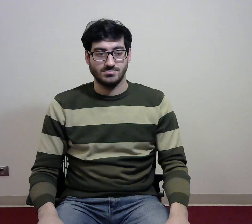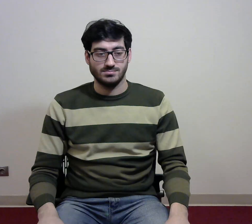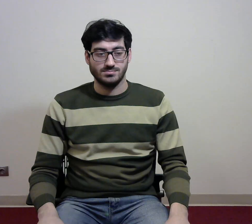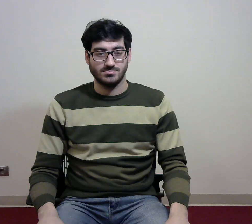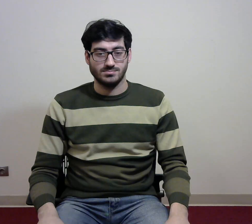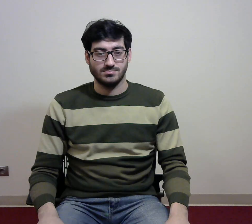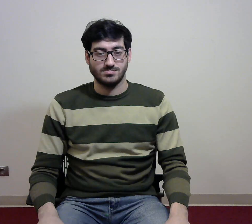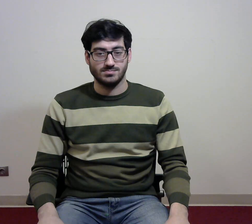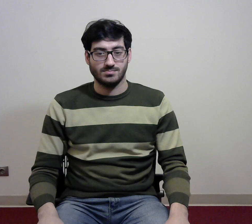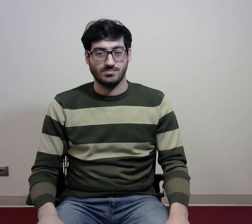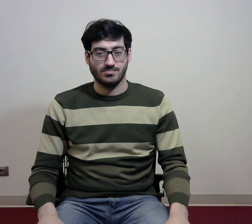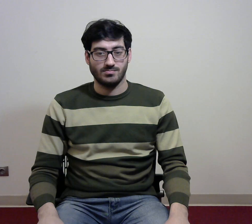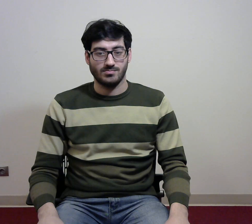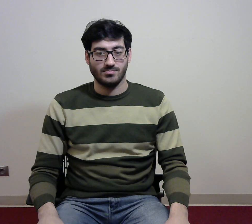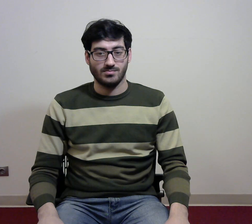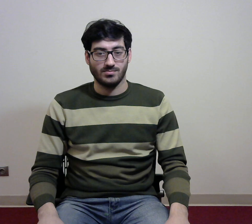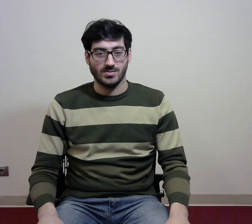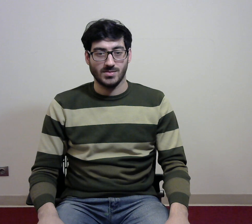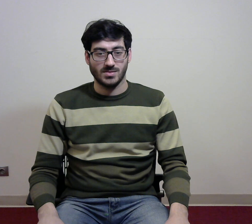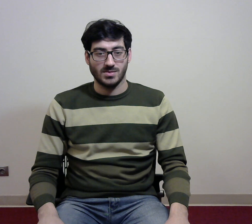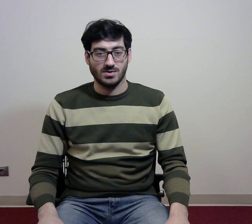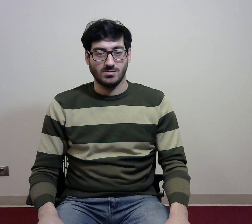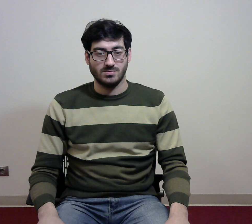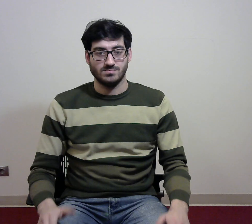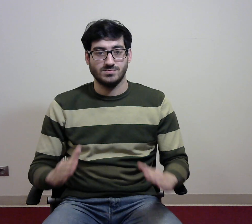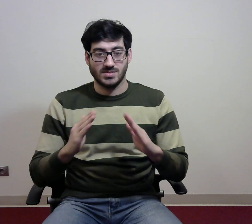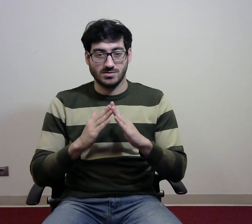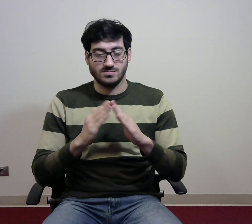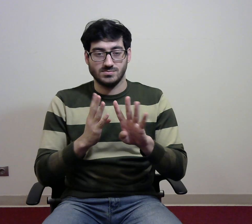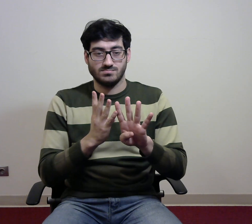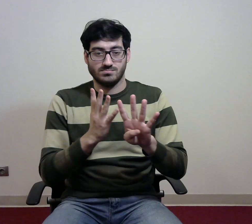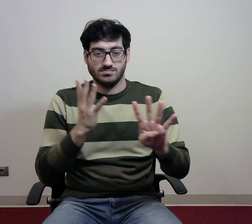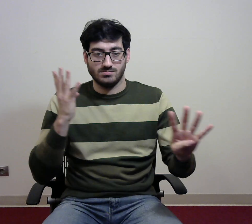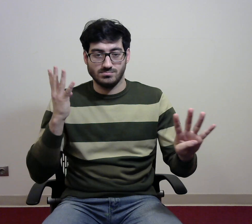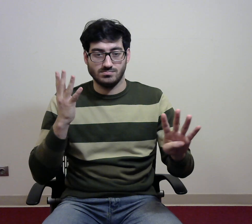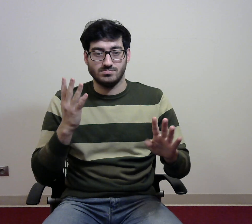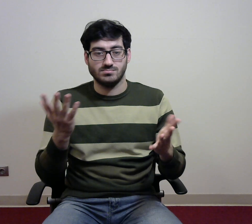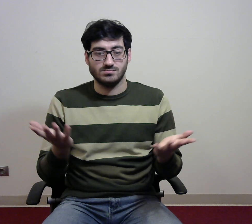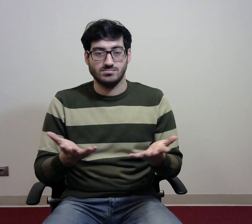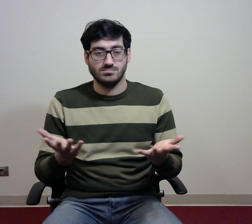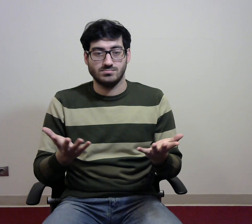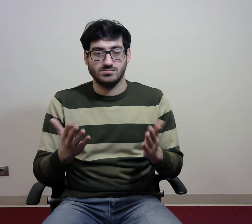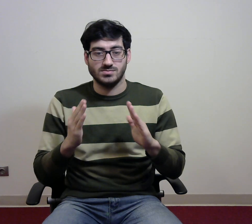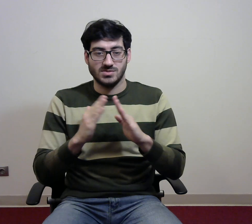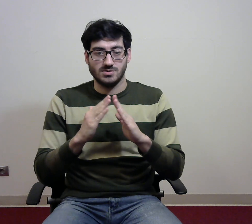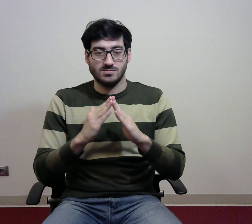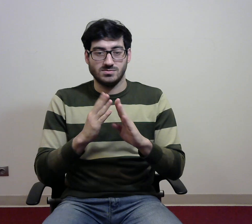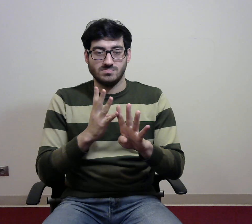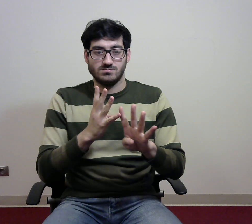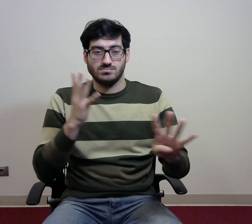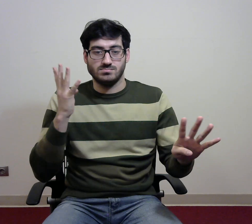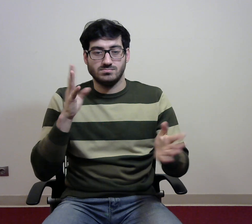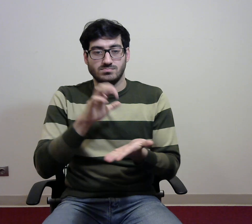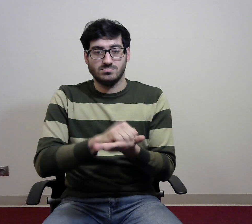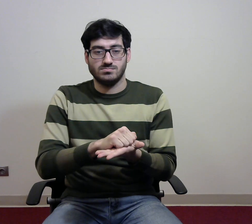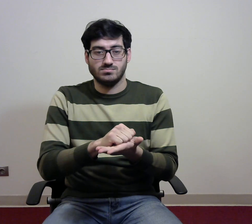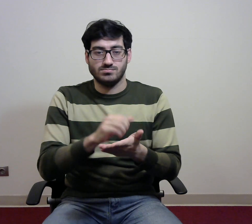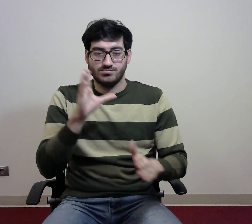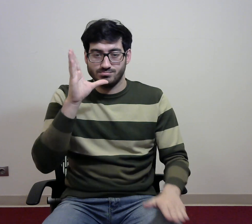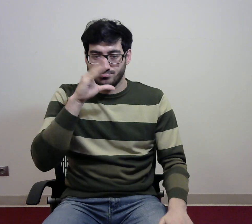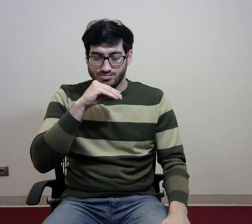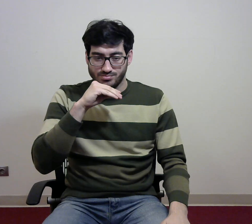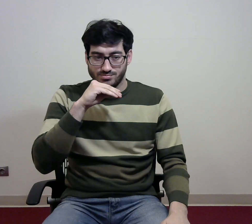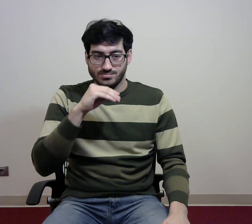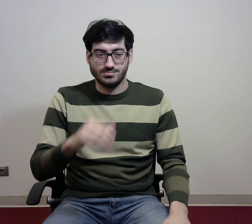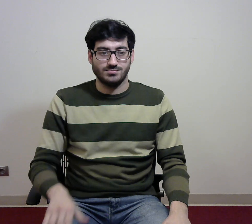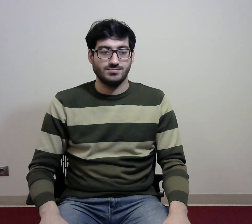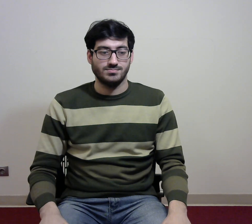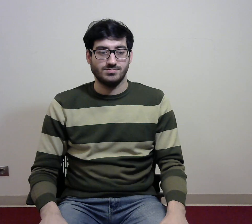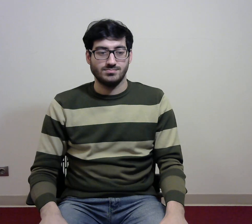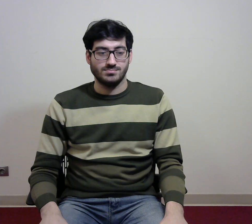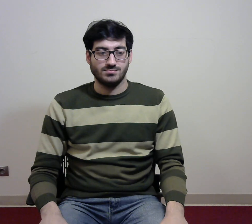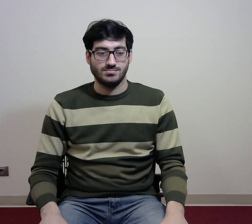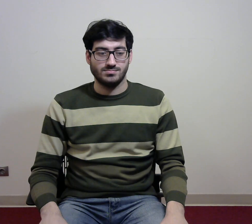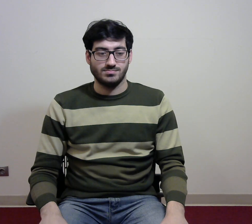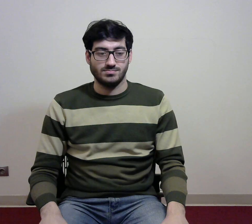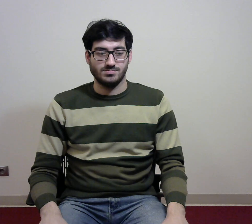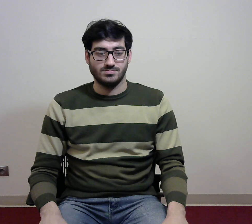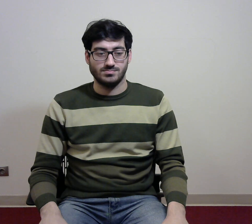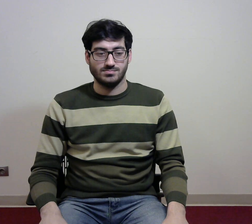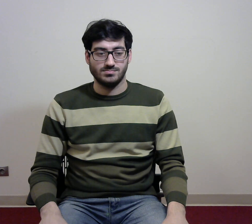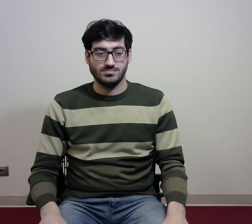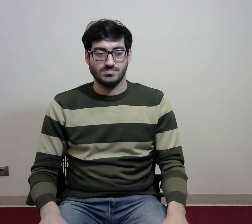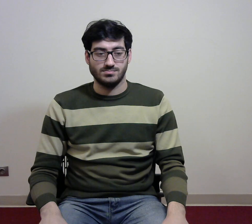Ev növbəsinə necə növbə tuta bilərəm?